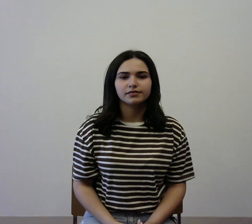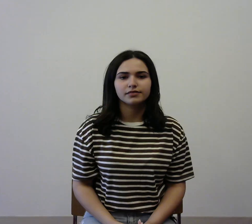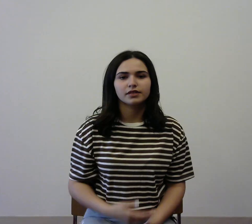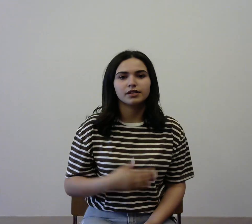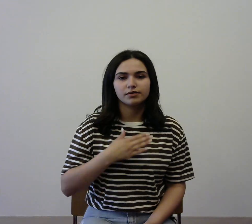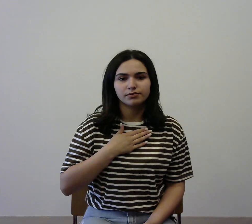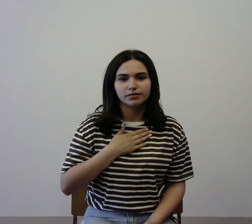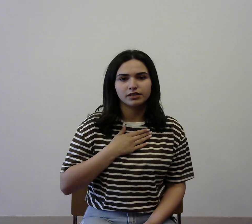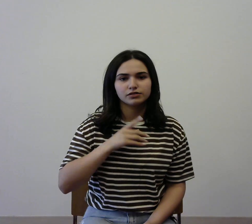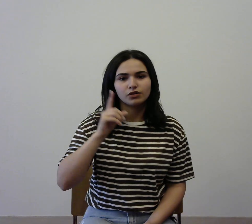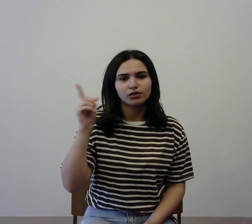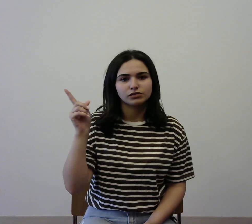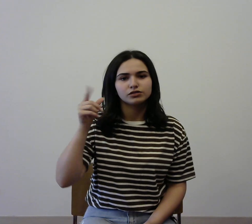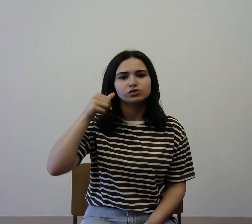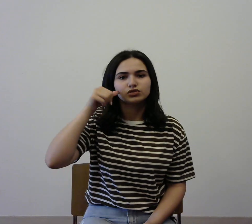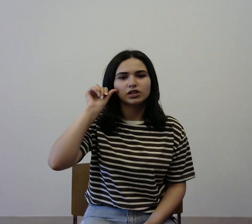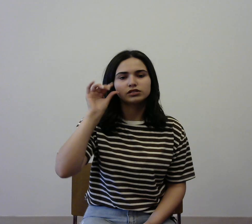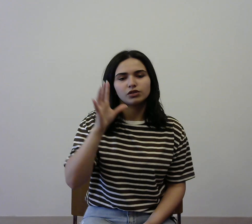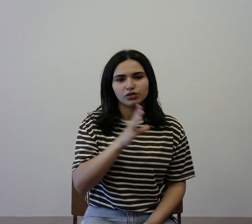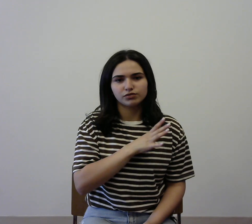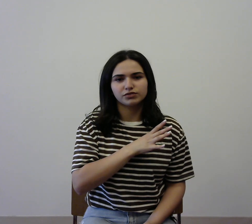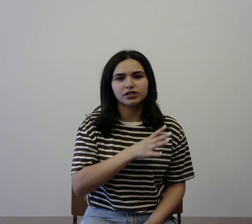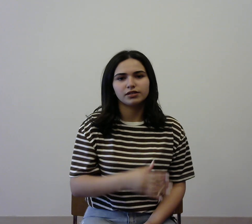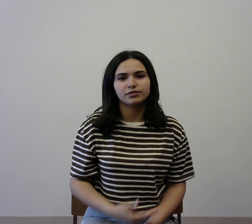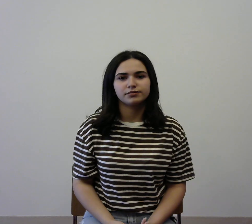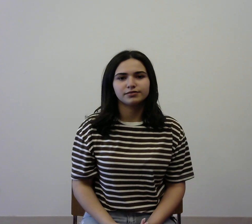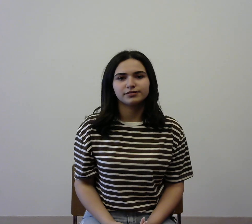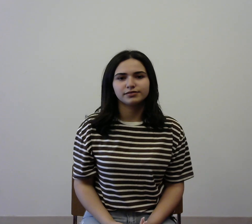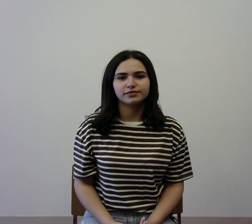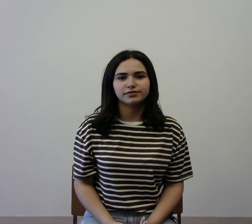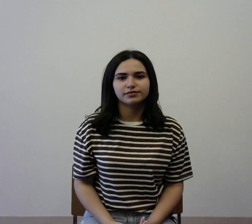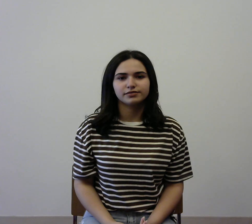Mən orda dünən olmuşam